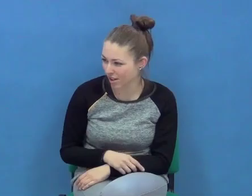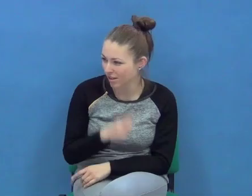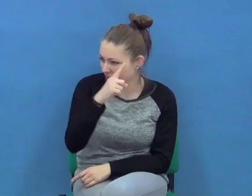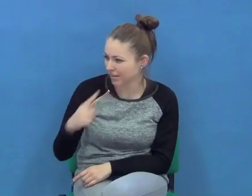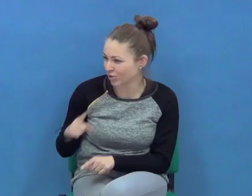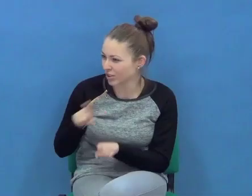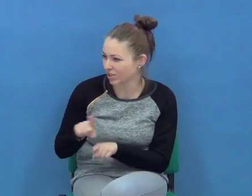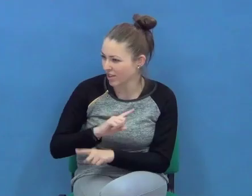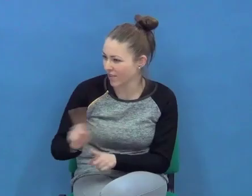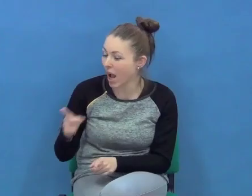Przekreślenie oznacza, że nie wolno.